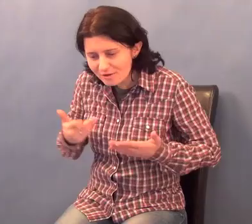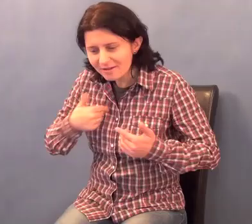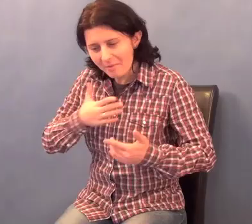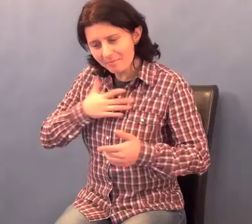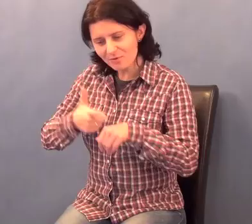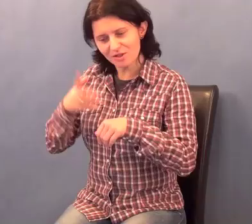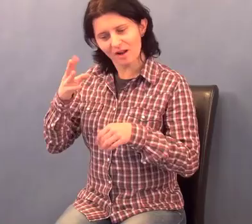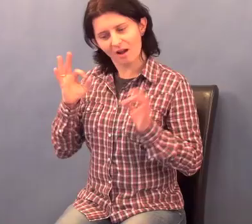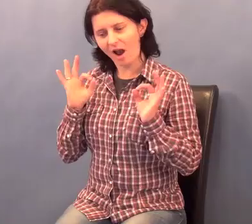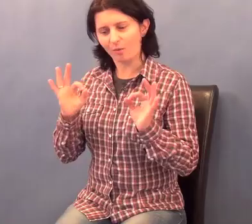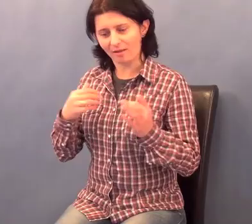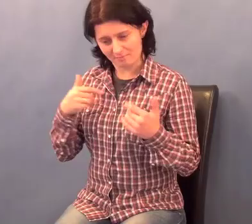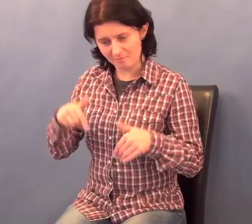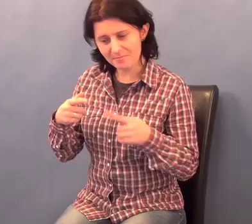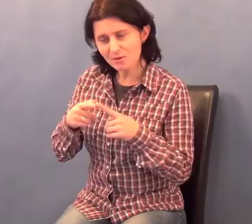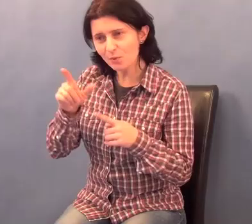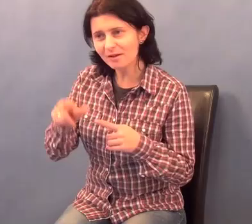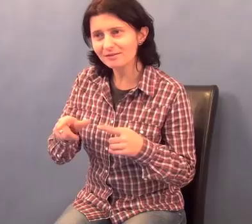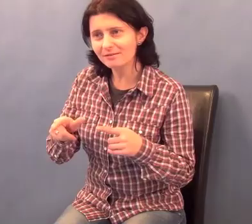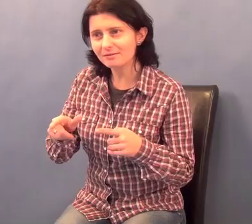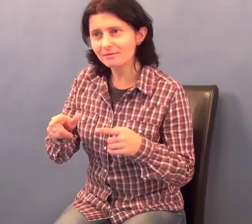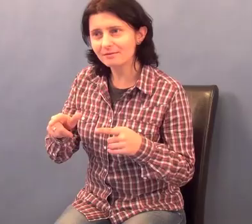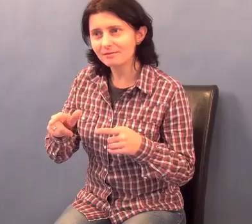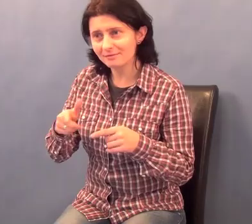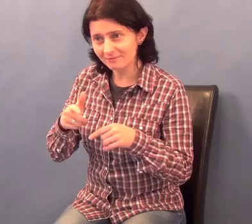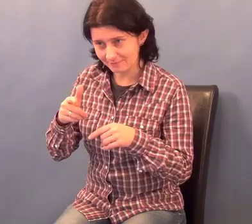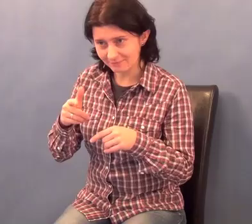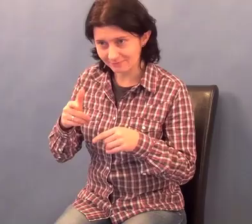Moje urodziny są dwudziestego czwartego, akurat mi pasuje.